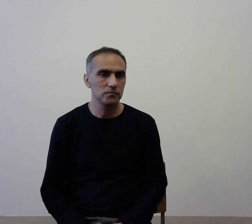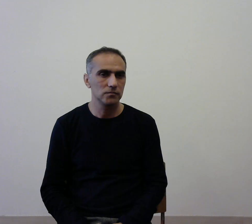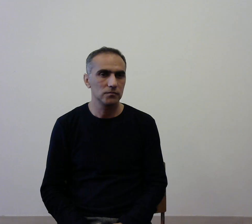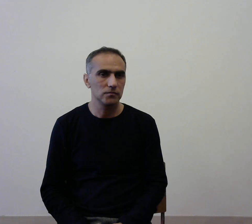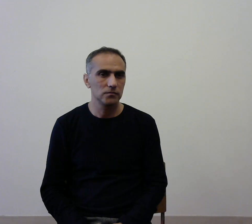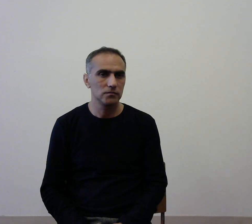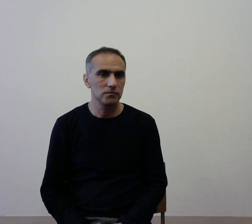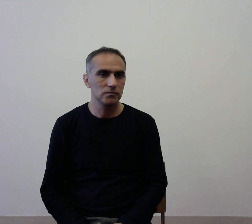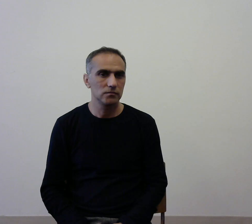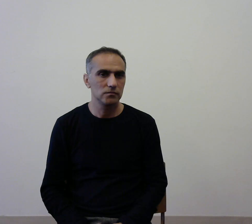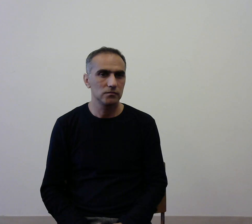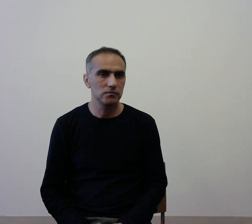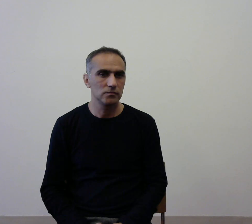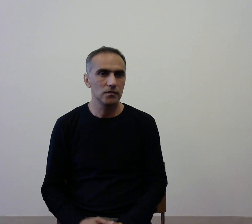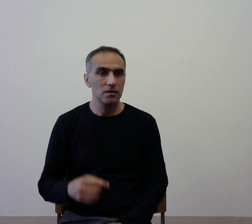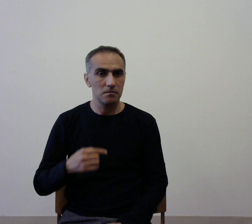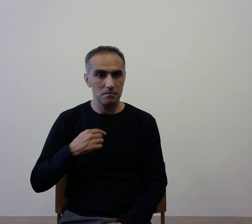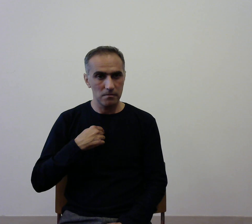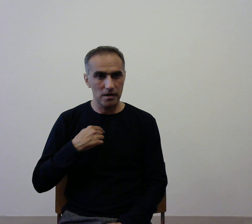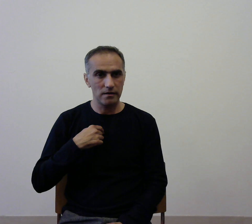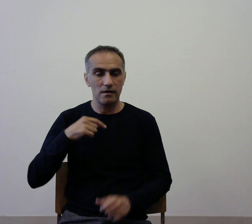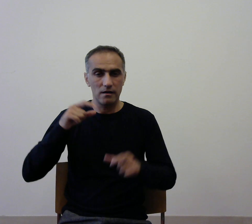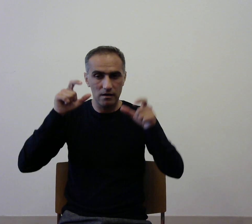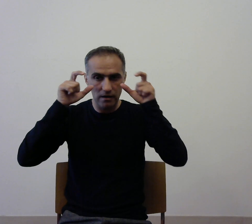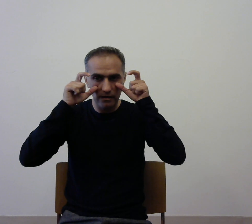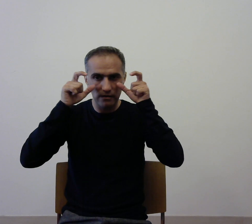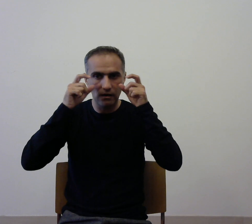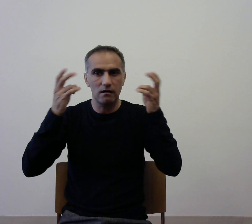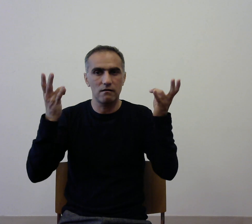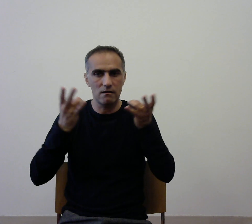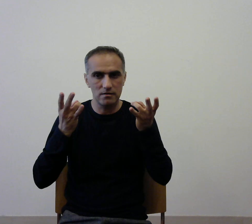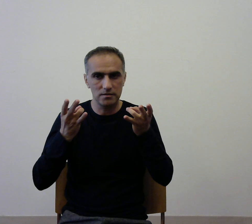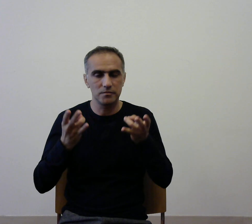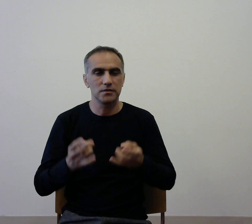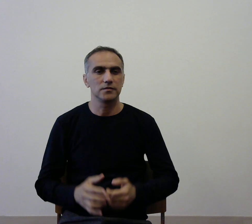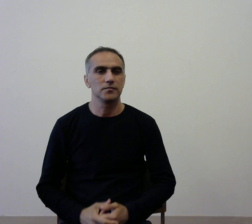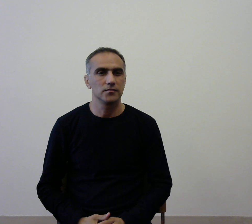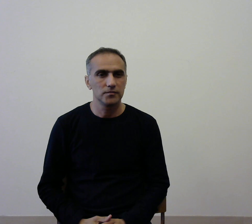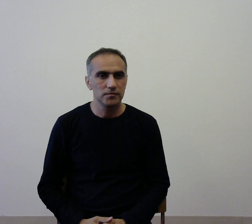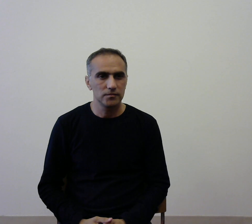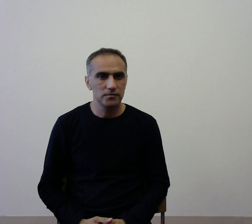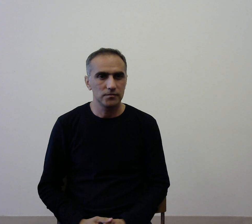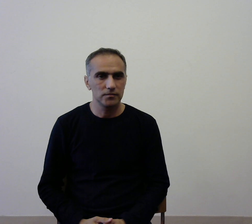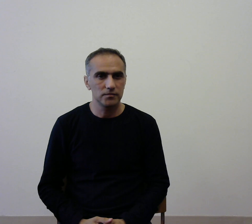Mənə eynək lazımdır